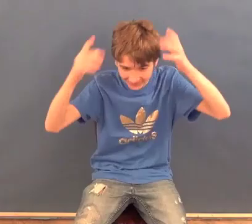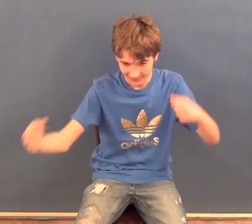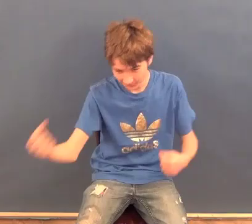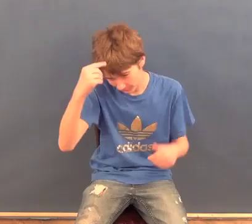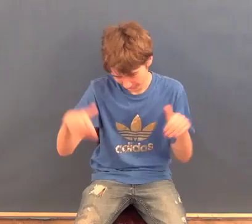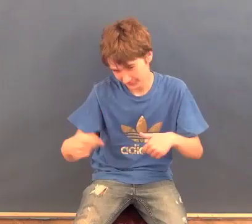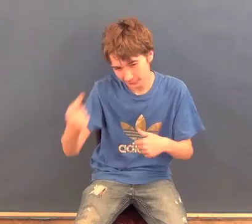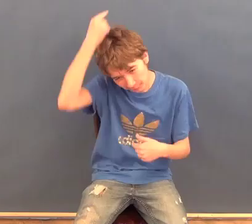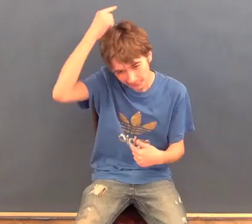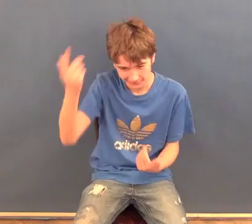W niego będzie można trafić.